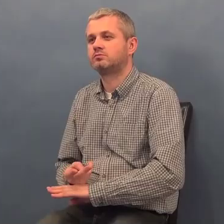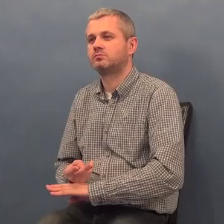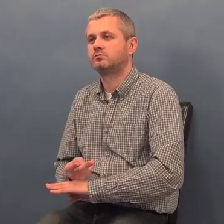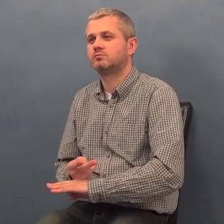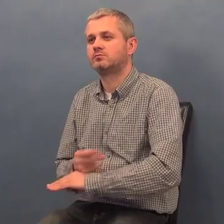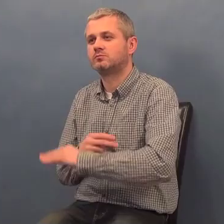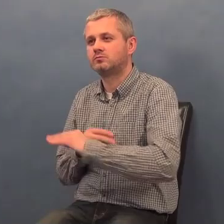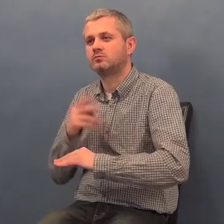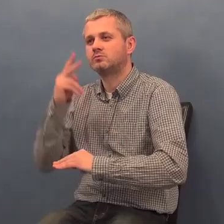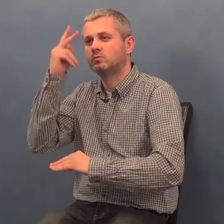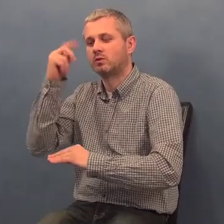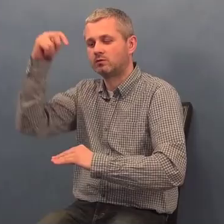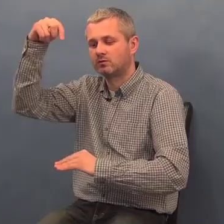Jest ziemia i upadek. W dół.